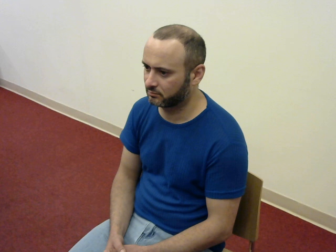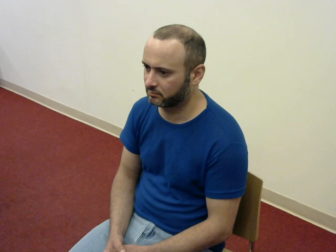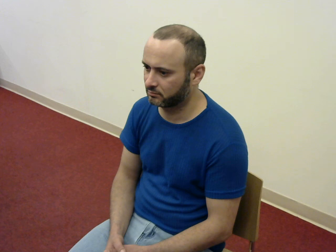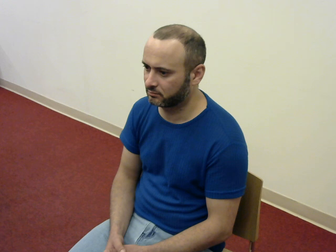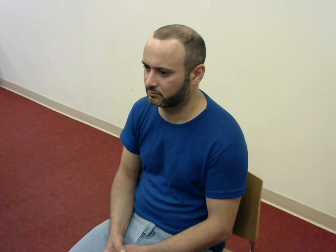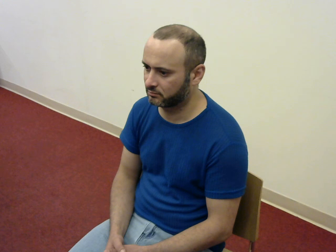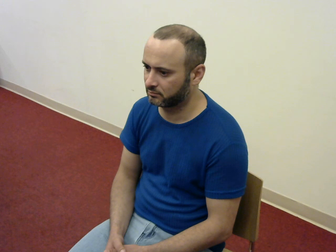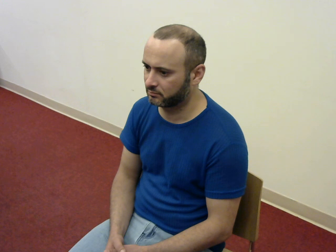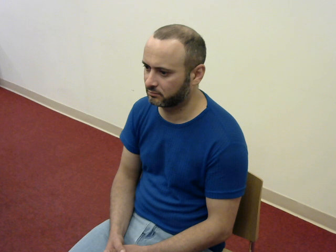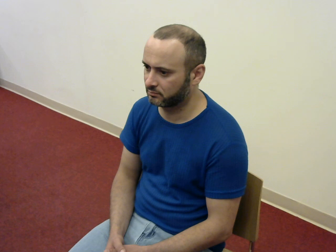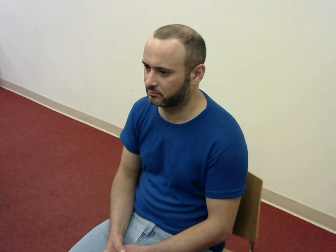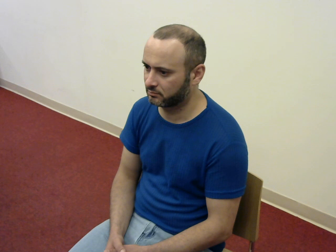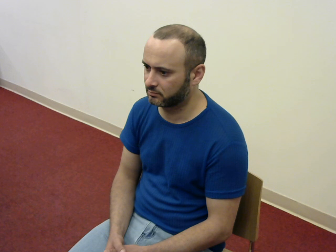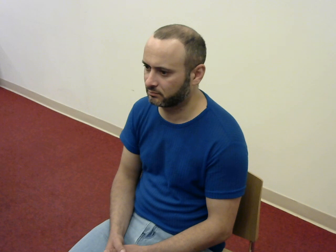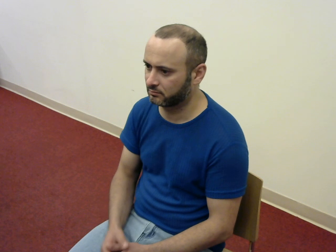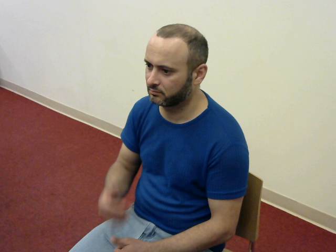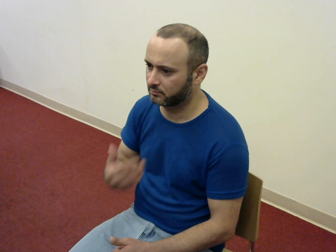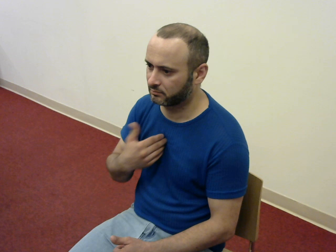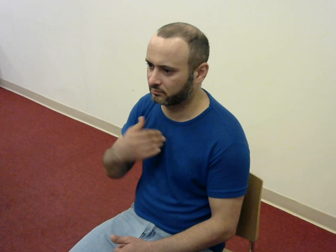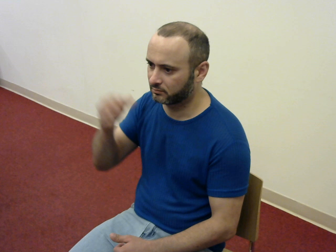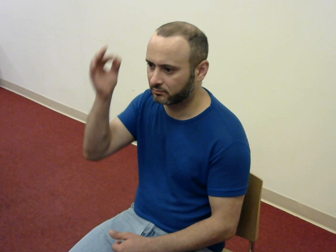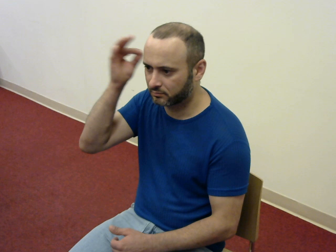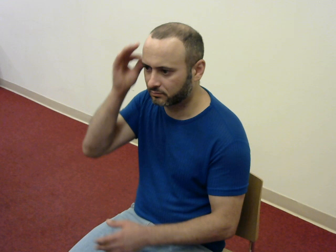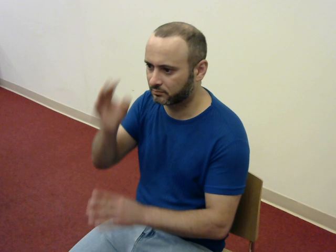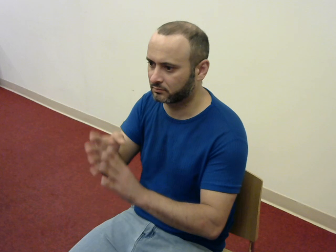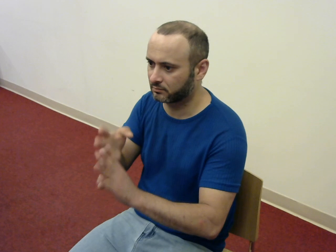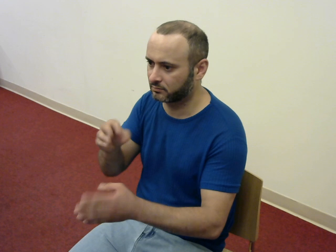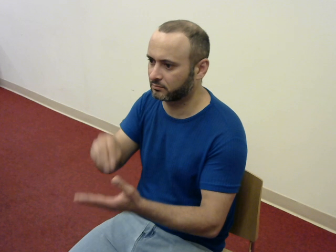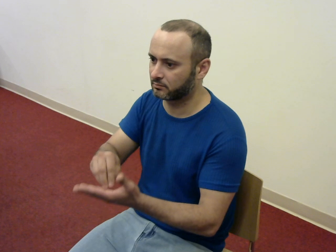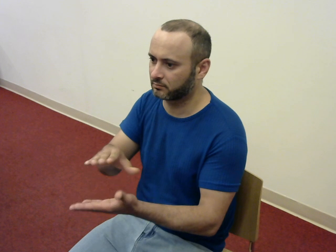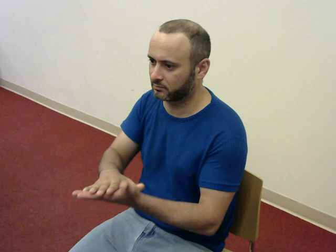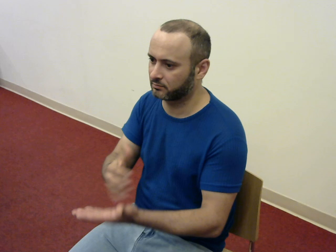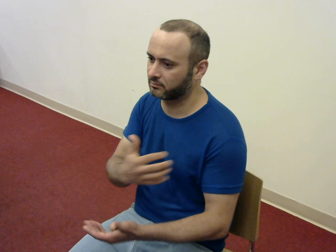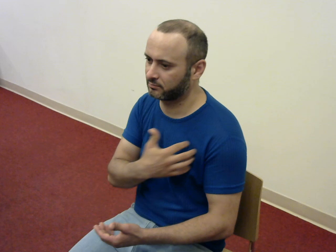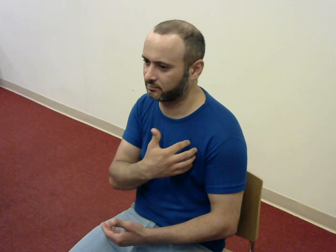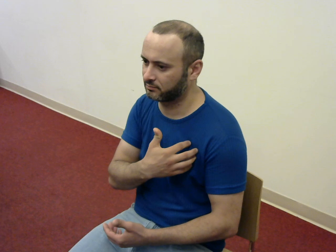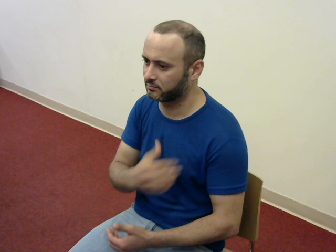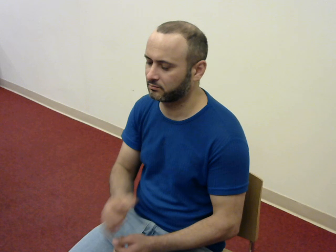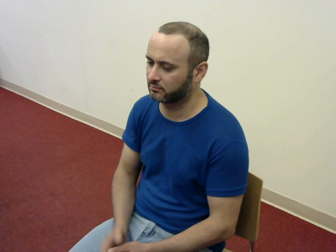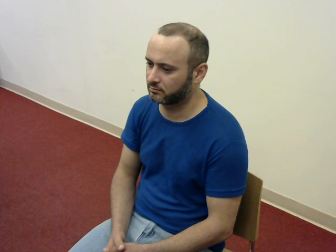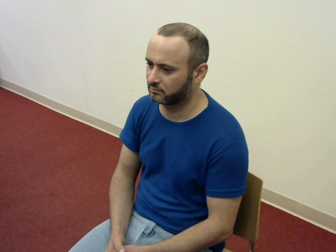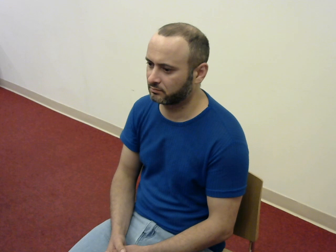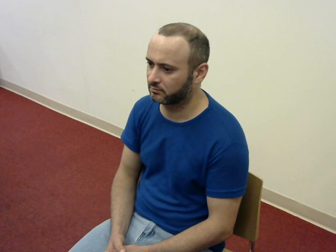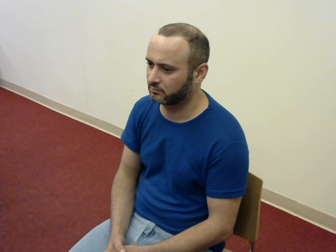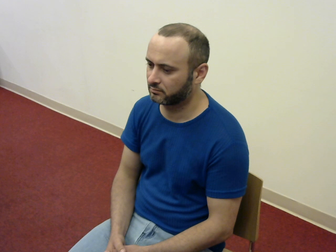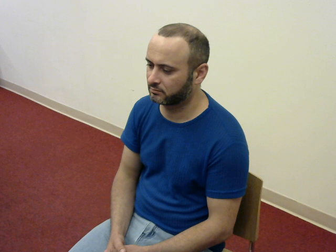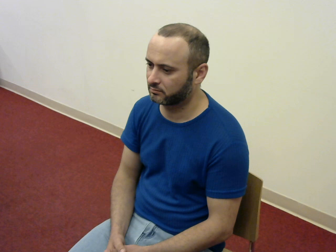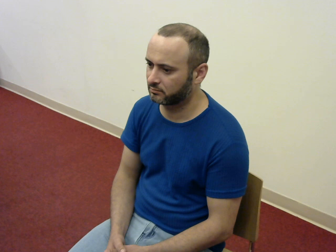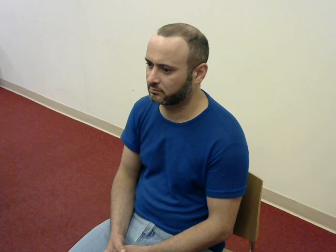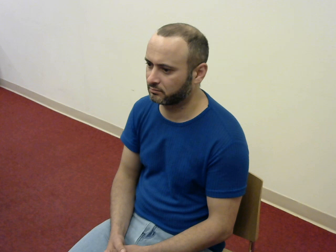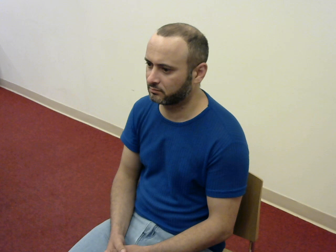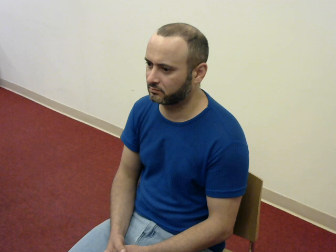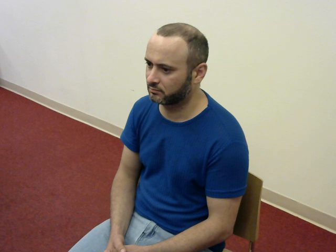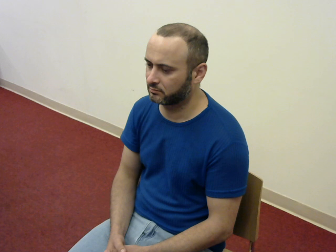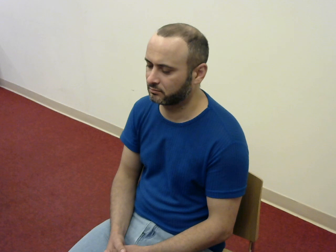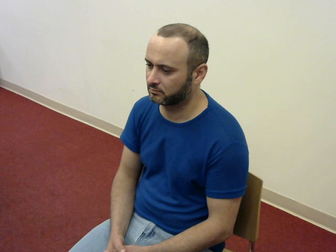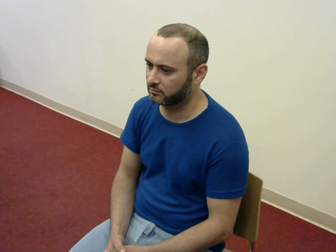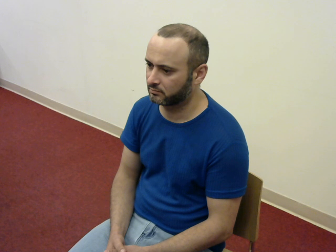Mən həkimin qəbuluna yazılmaq istəyirəm